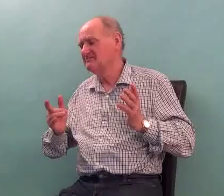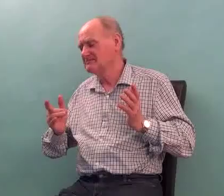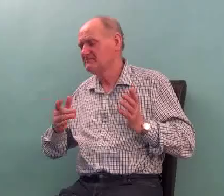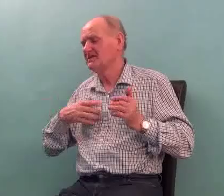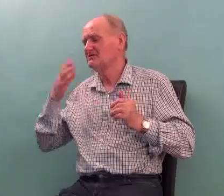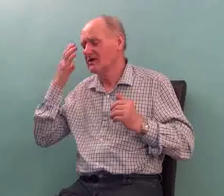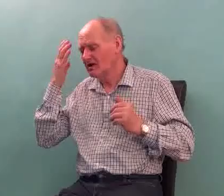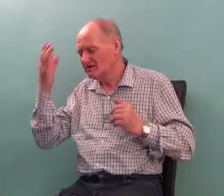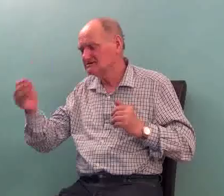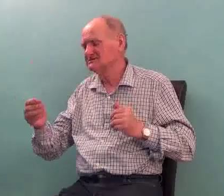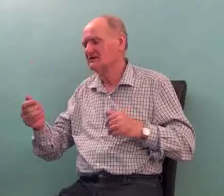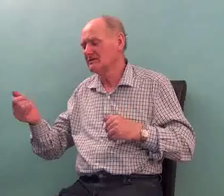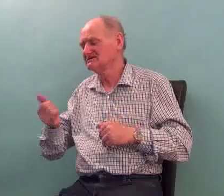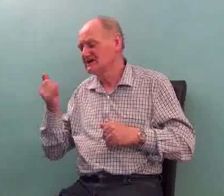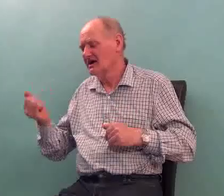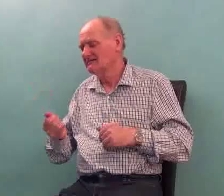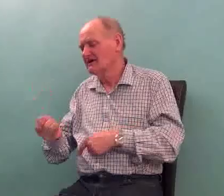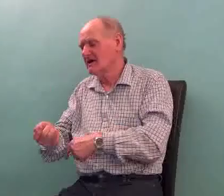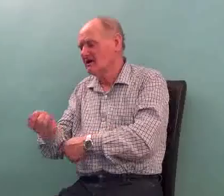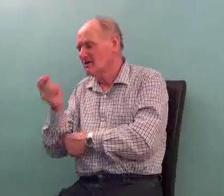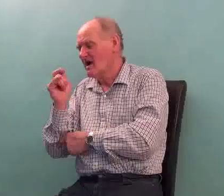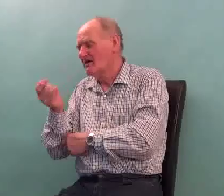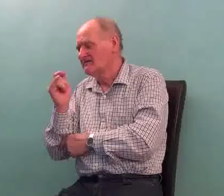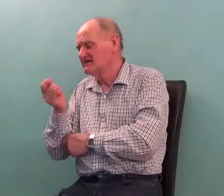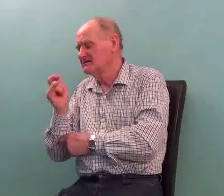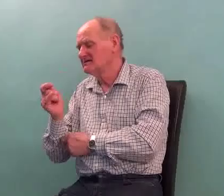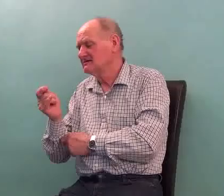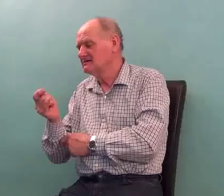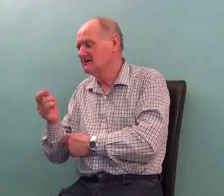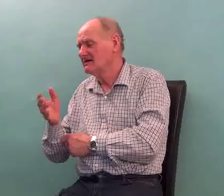Zawsze chodzę łowić ryby.